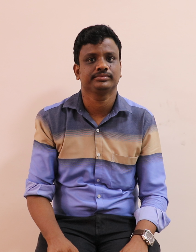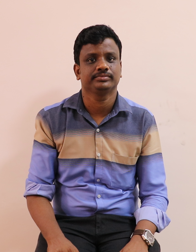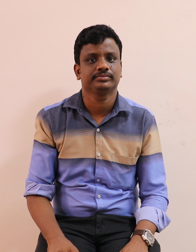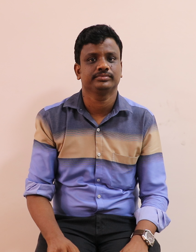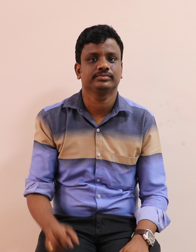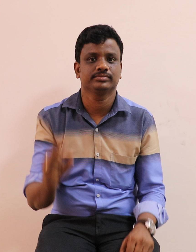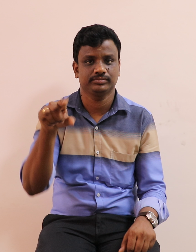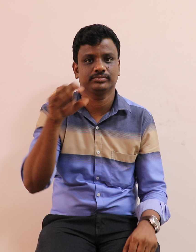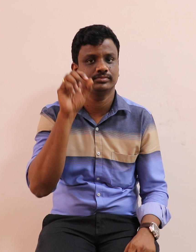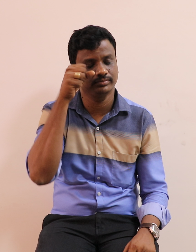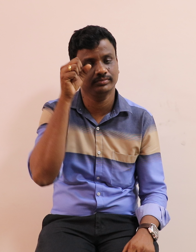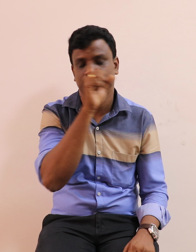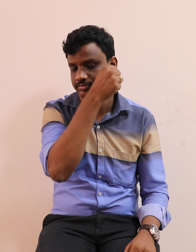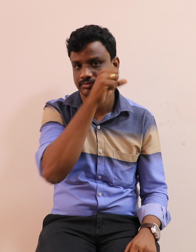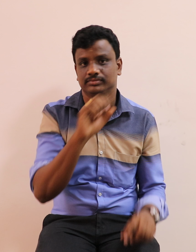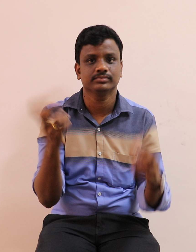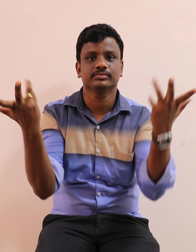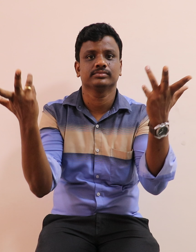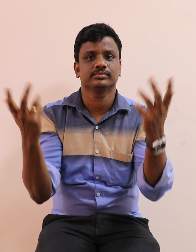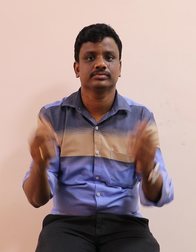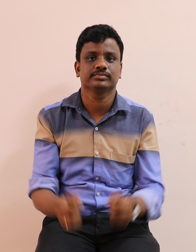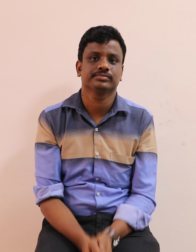why are you crying